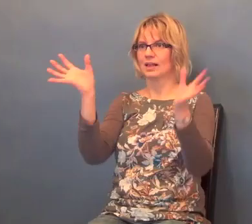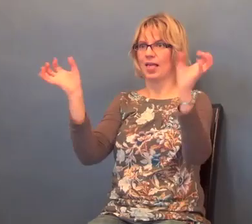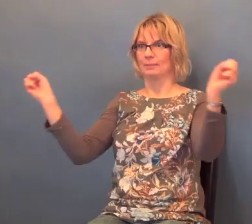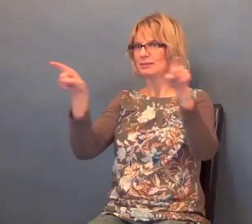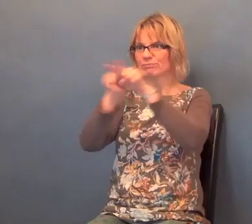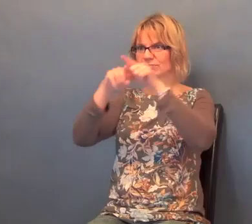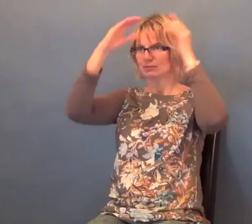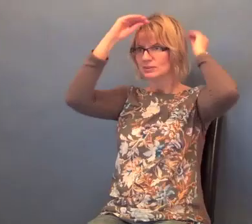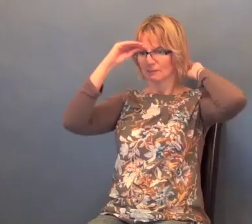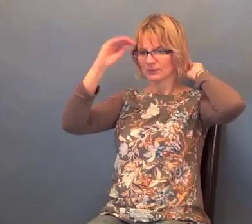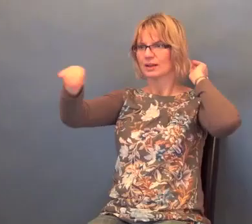Pierwszy i ostatnie mają takie same kaski z daszkiem.